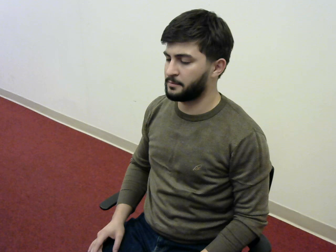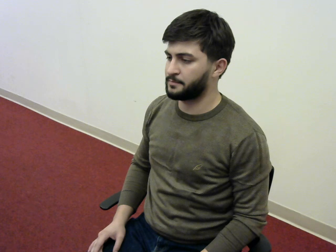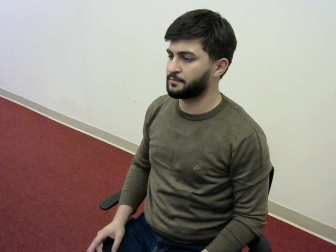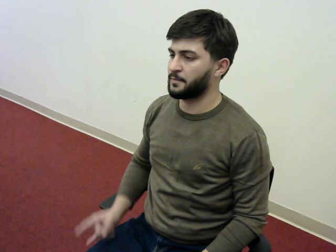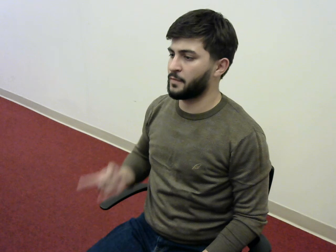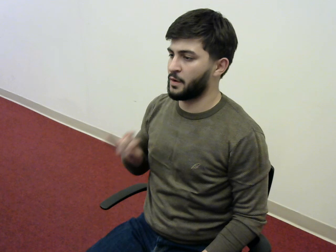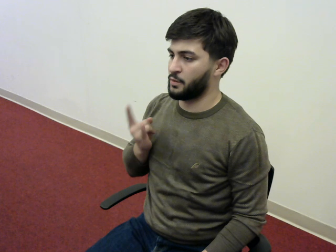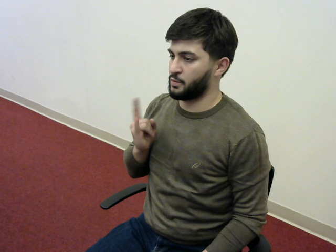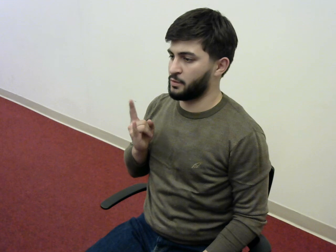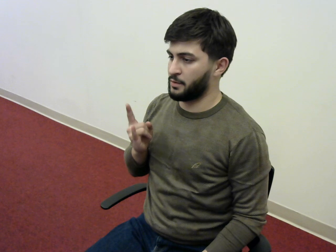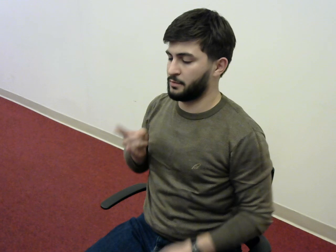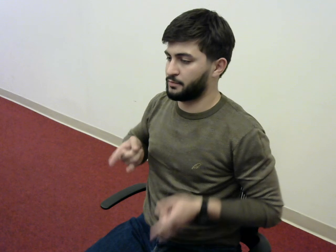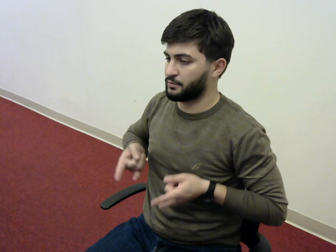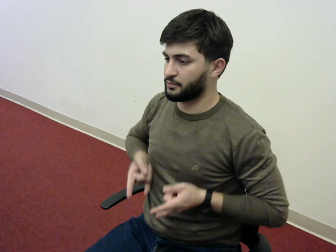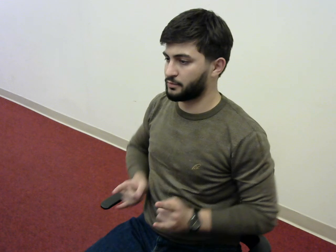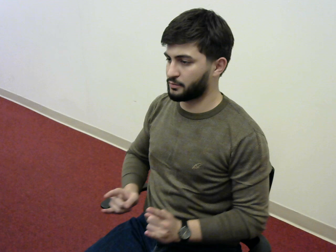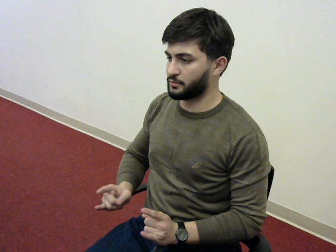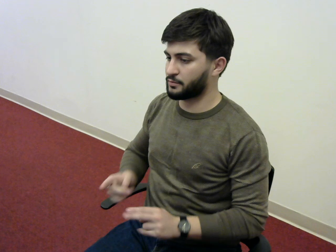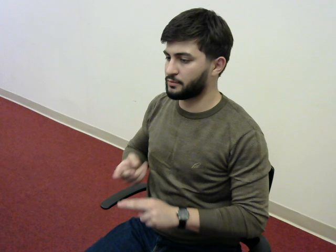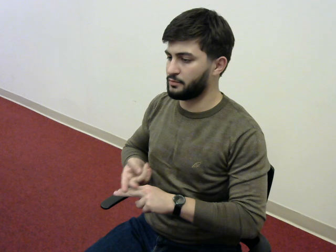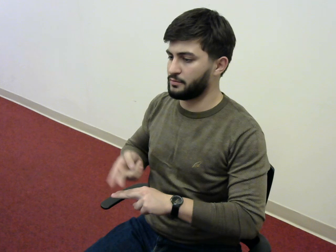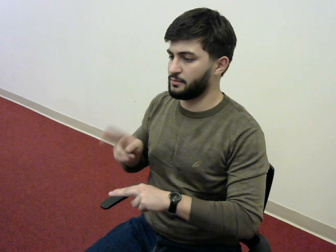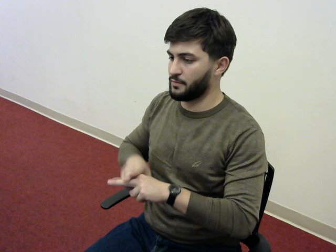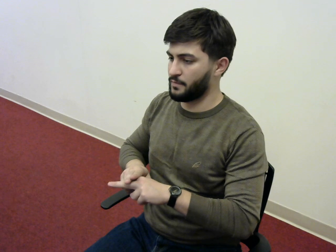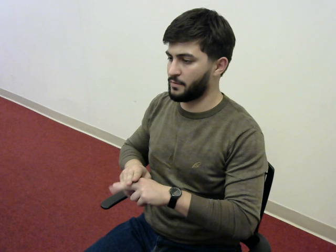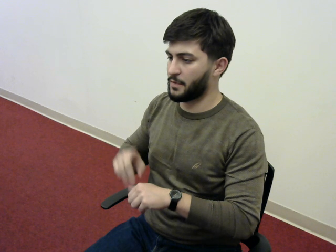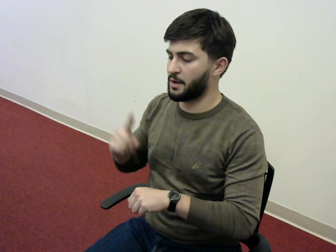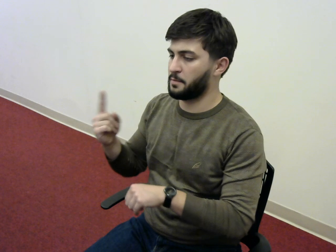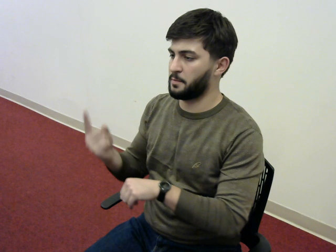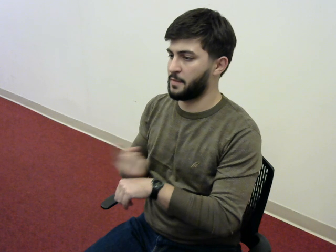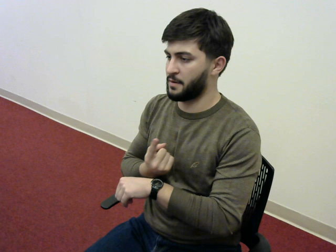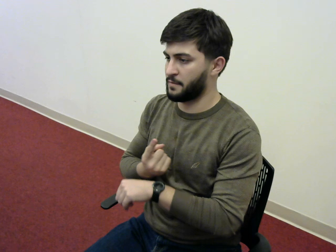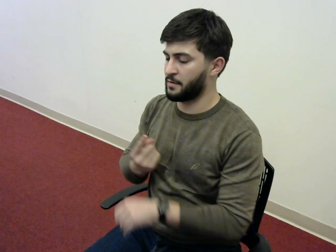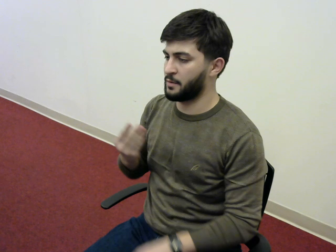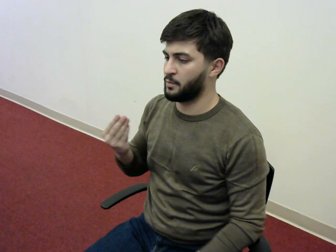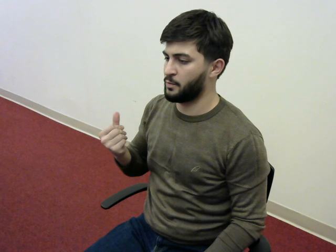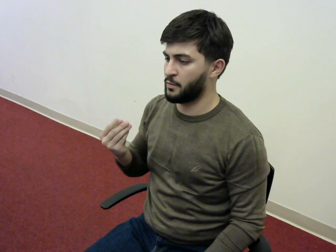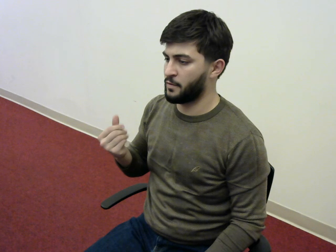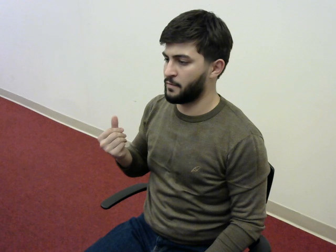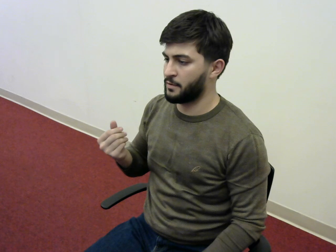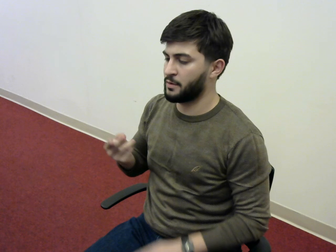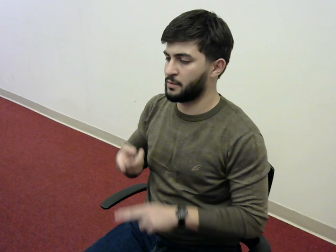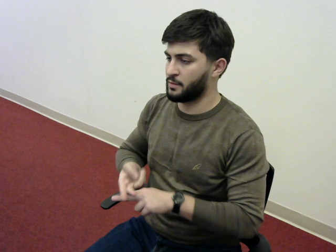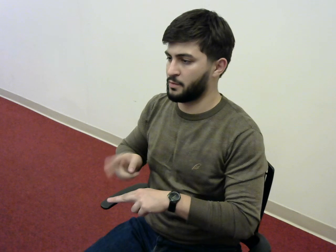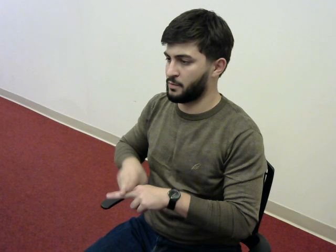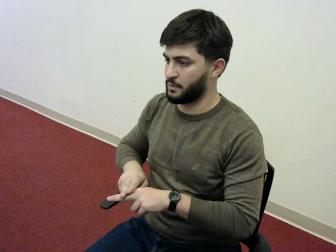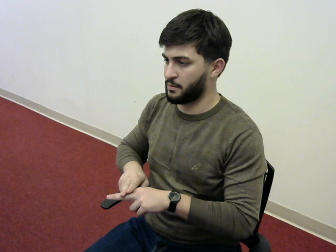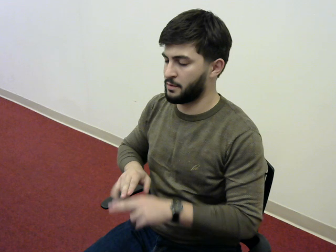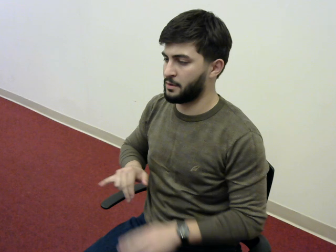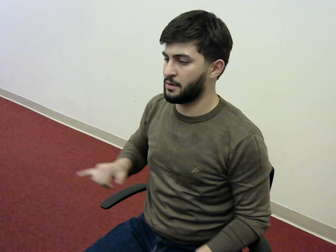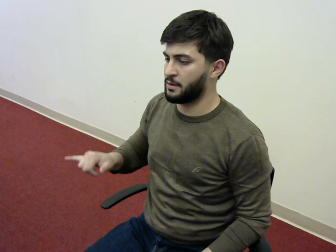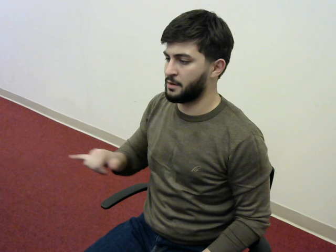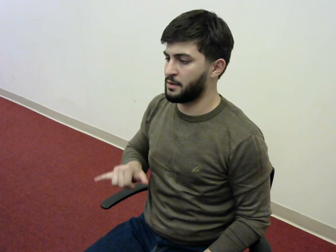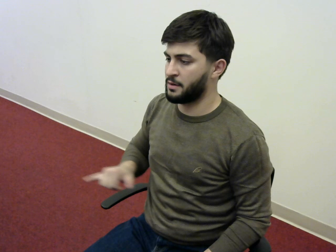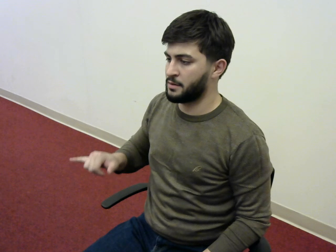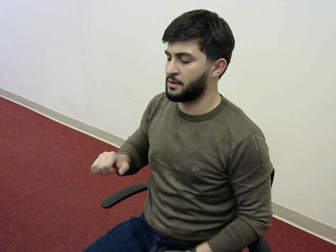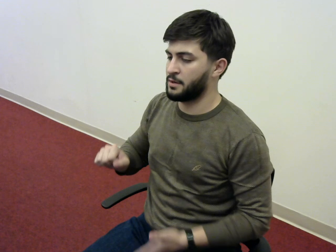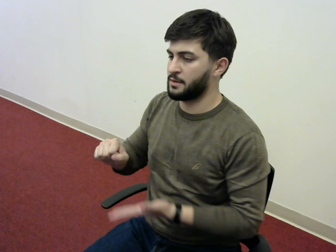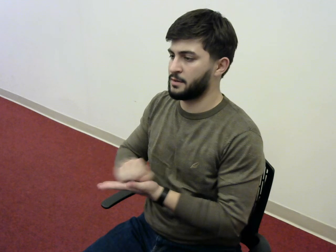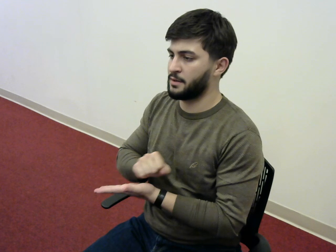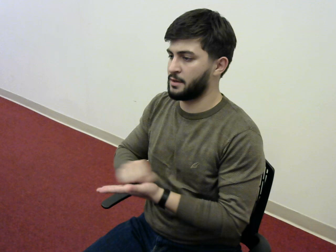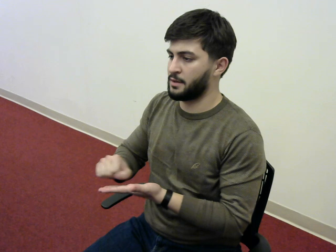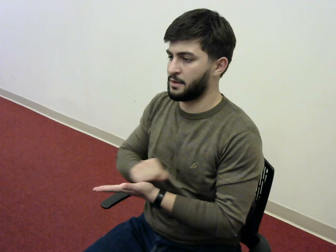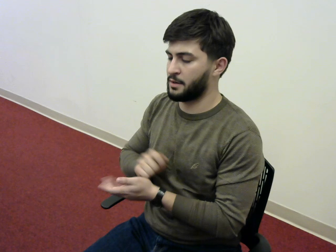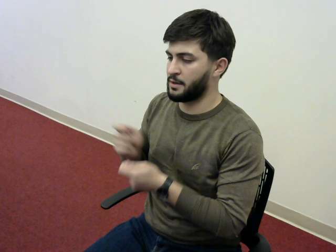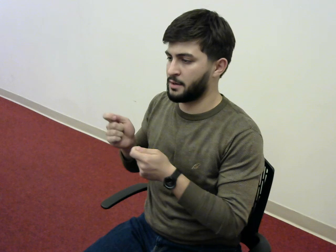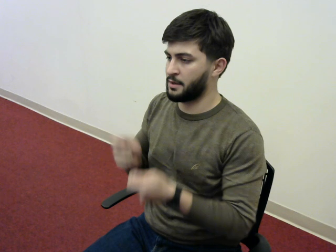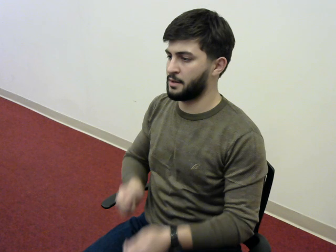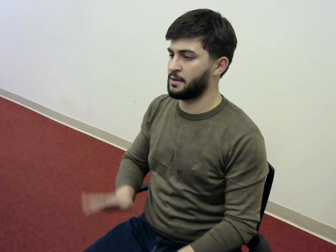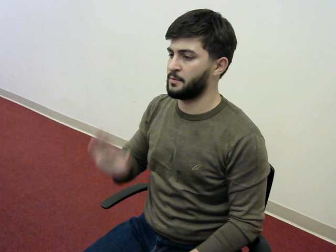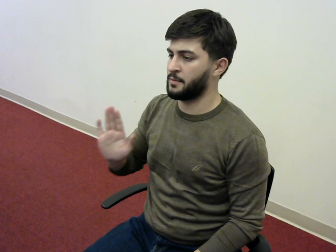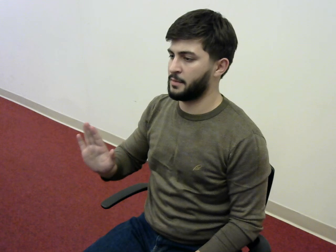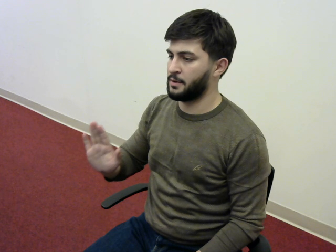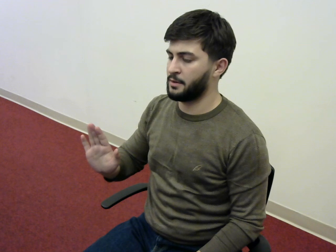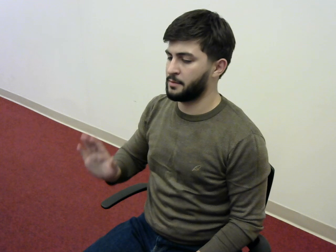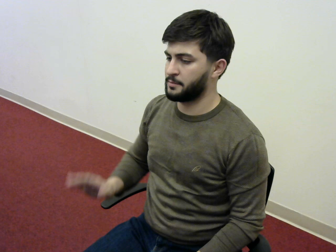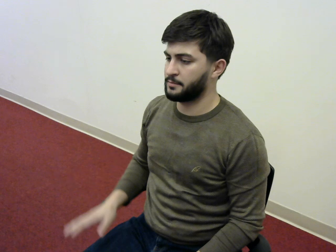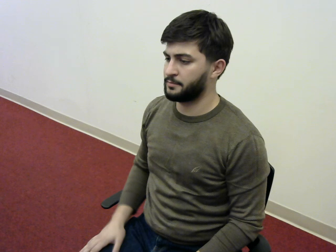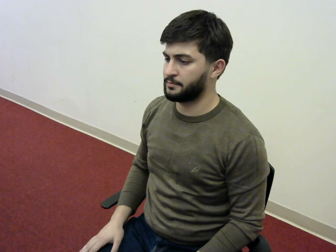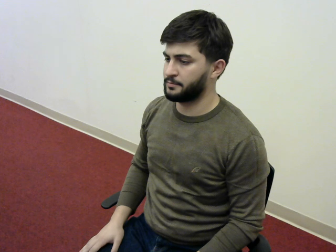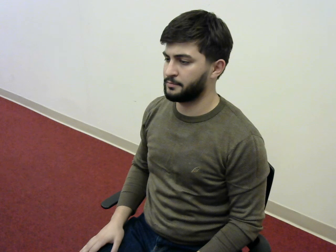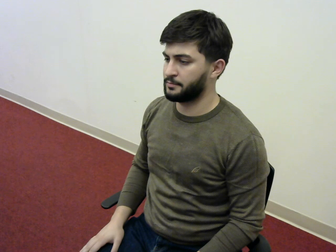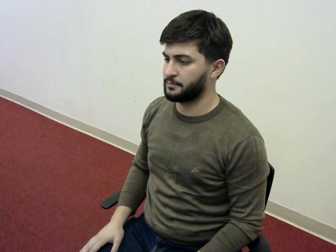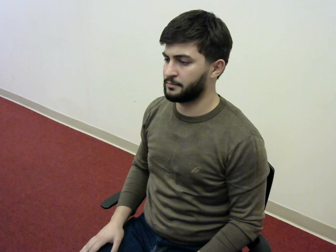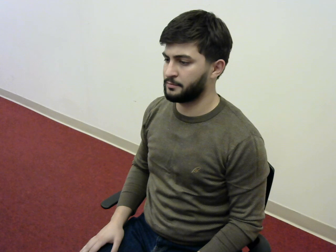Uşağın doğulmasına görə birdəfəlik müavinət üçün hansı sənədləri gətirməliyəm?